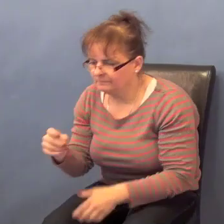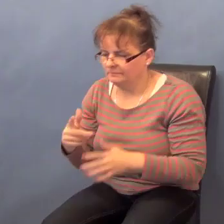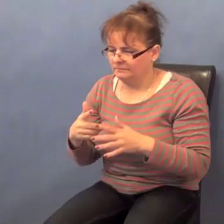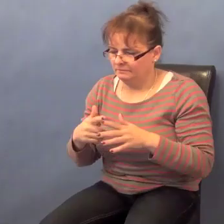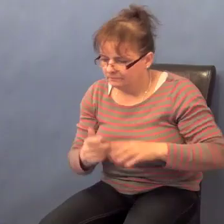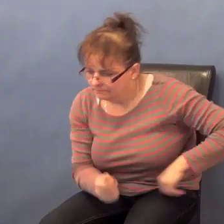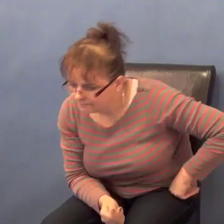Dwudziesty...